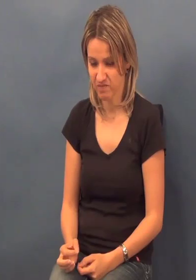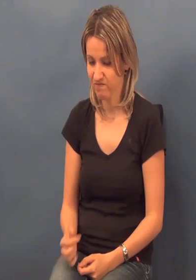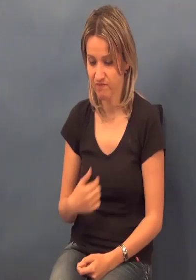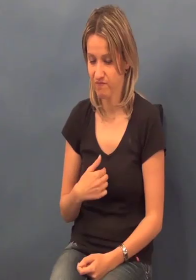Nie.